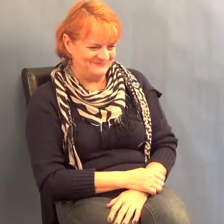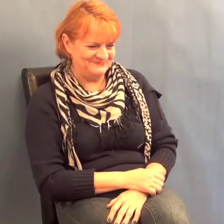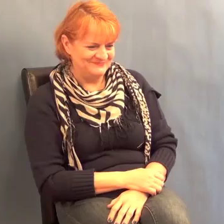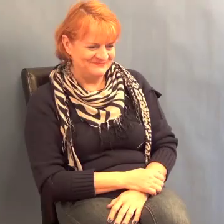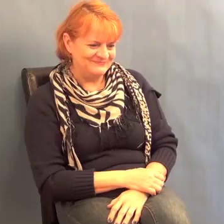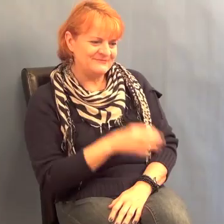Kot, ptak.